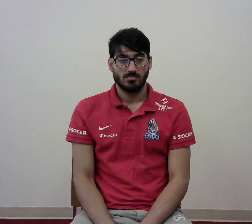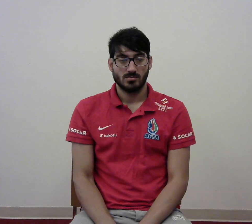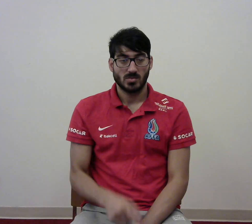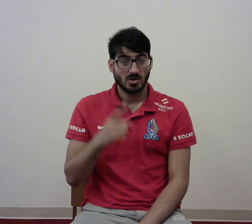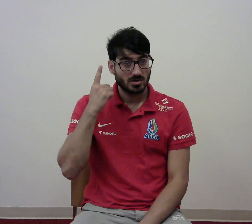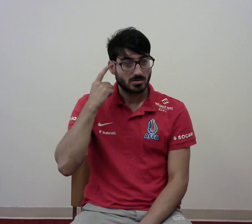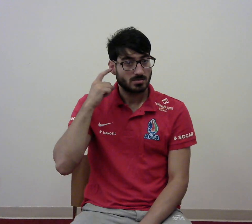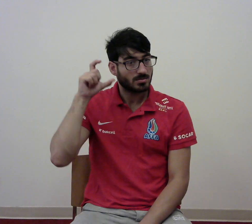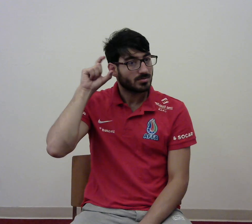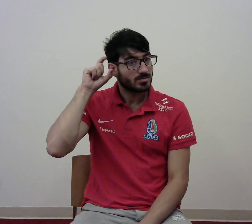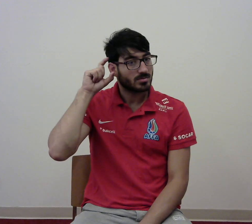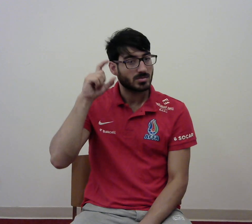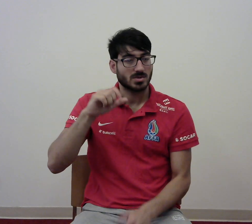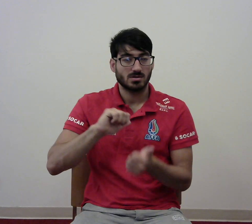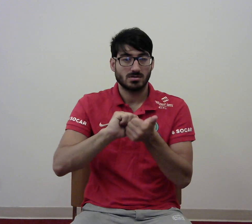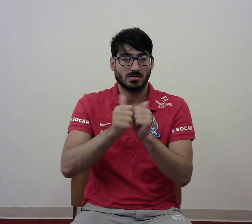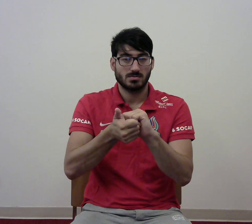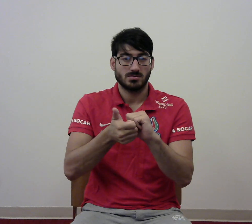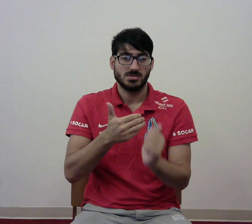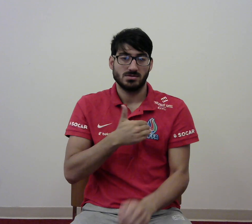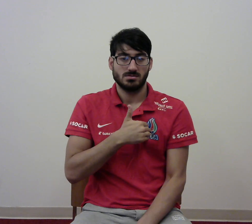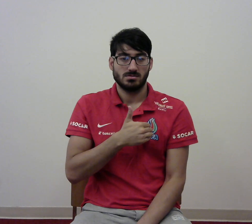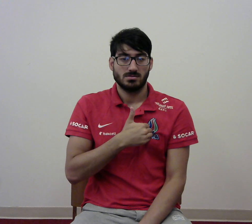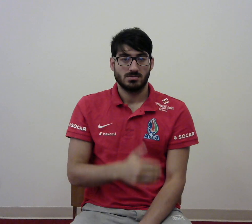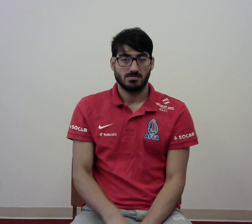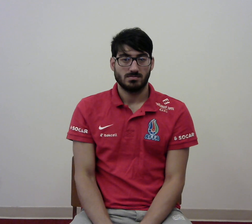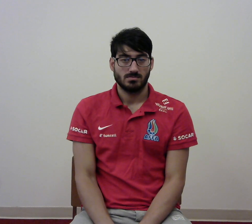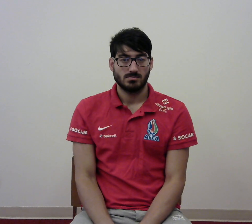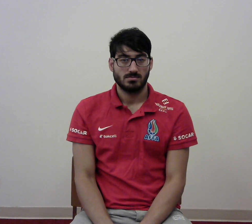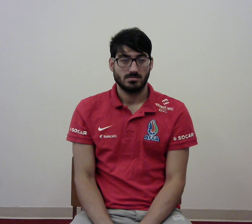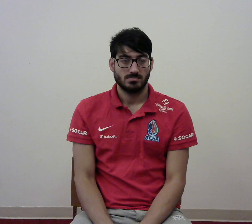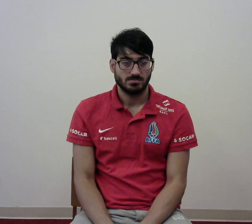Eşitmə aparatını dəyişmək istəyirəm